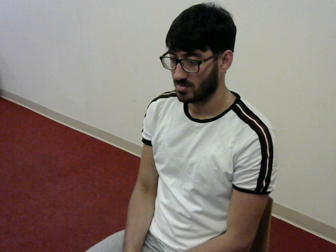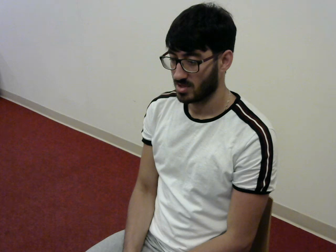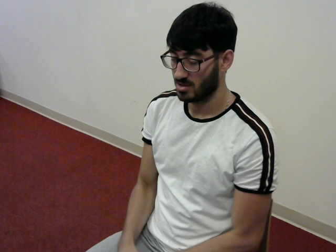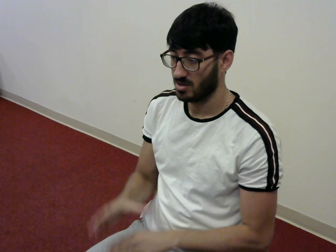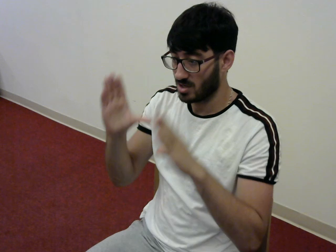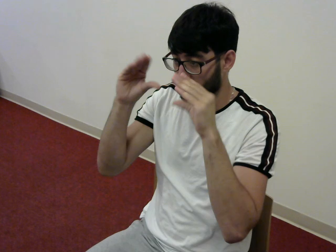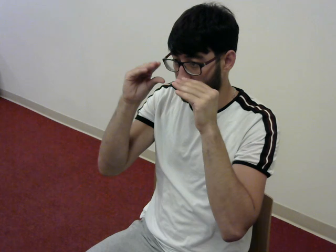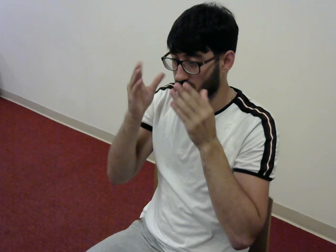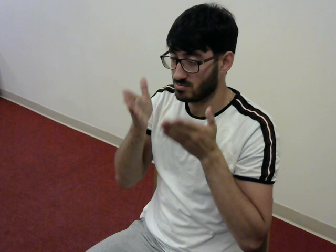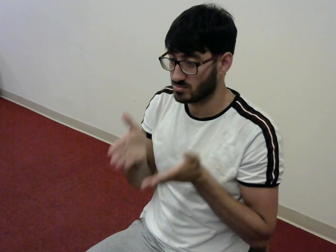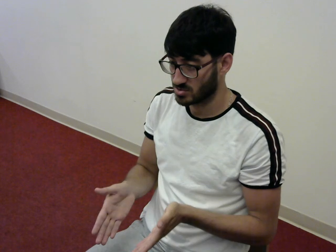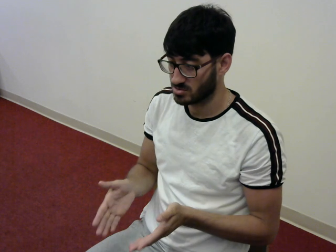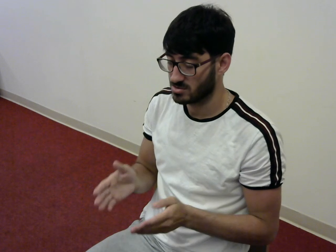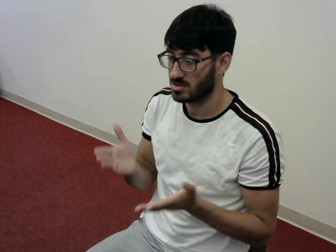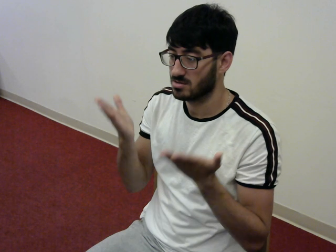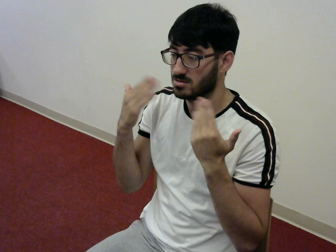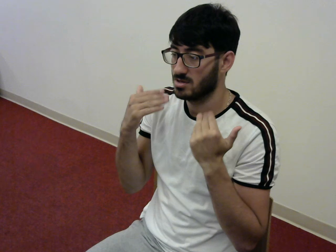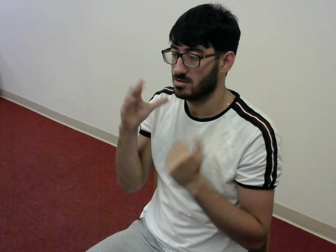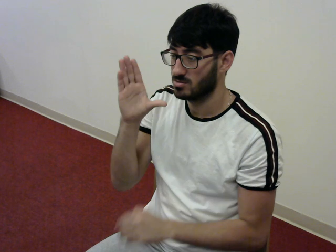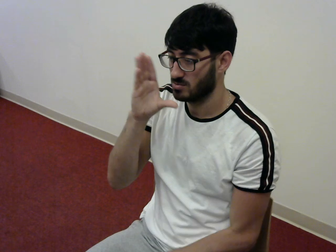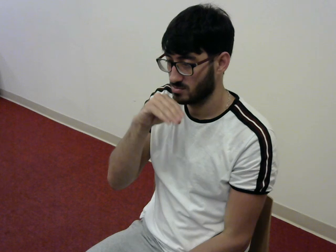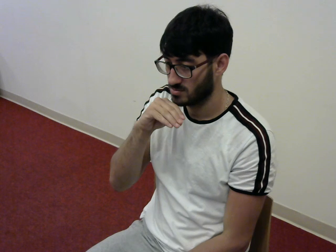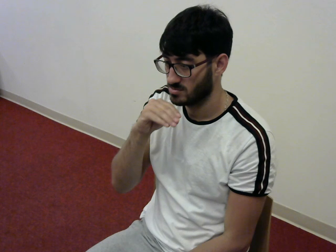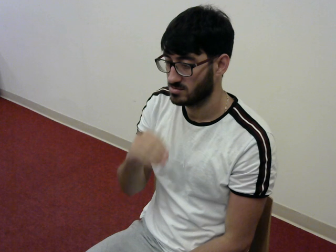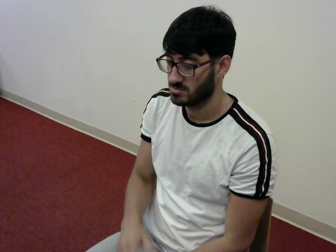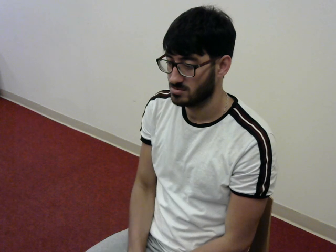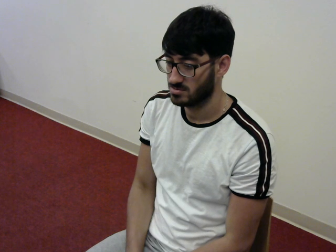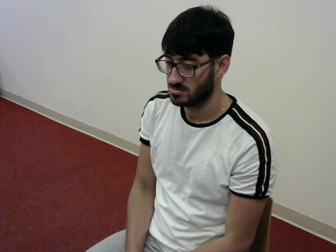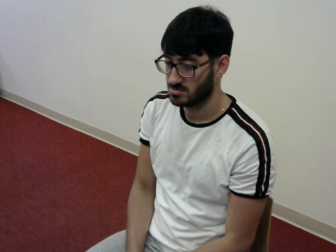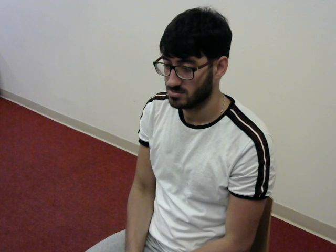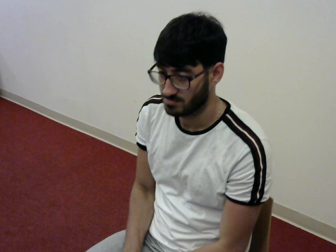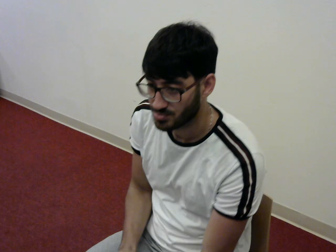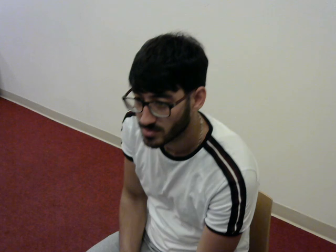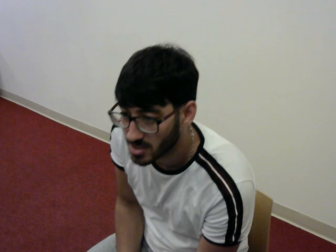Axşamlar bura sərin olur